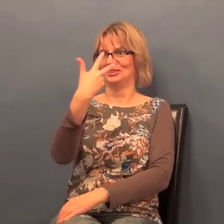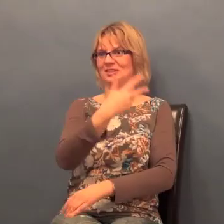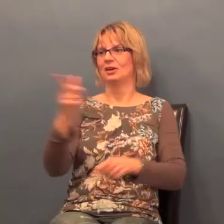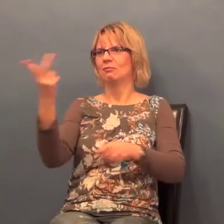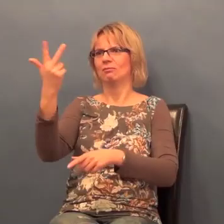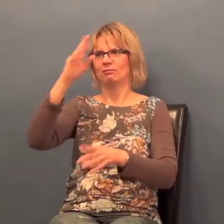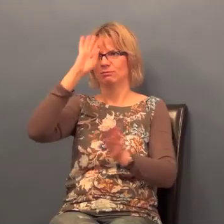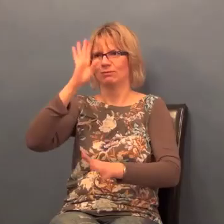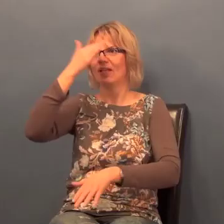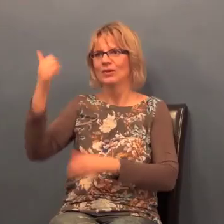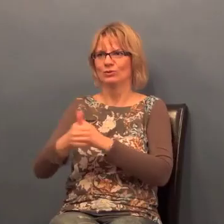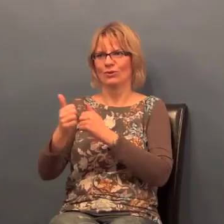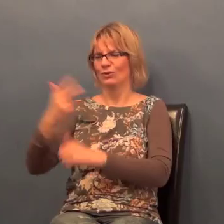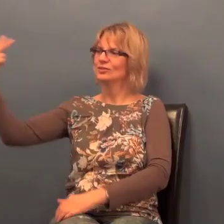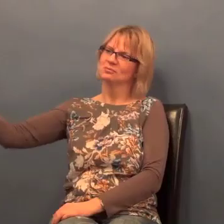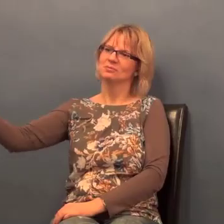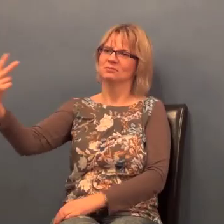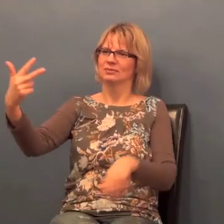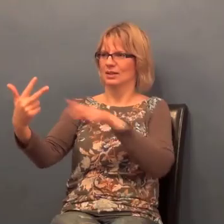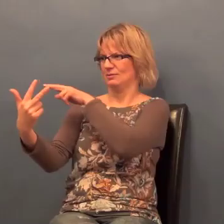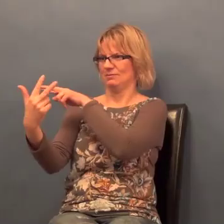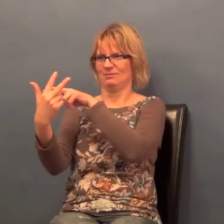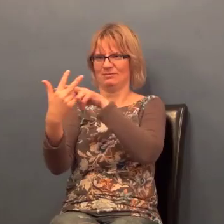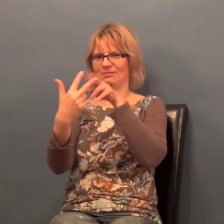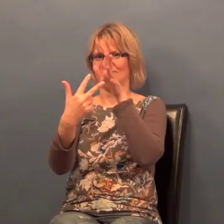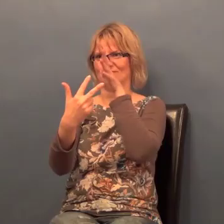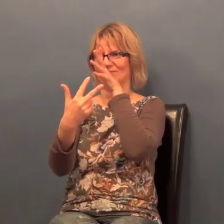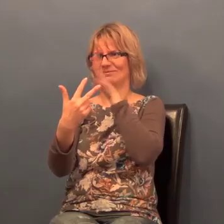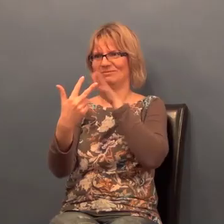Nie rozumieją, dlaczego mężczyzna dziwnie na nich patrzy.